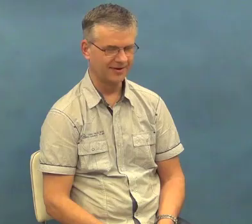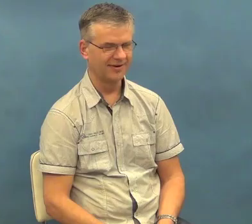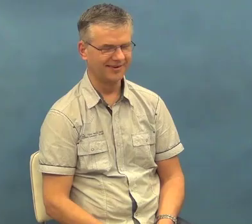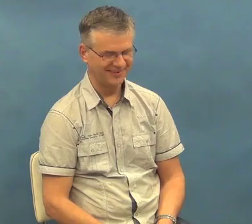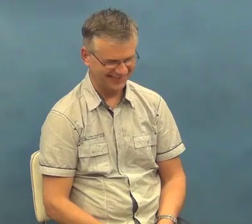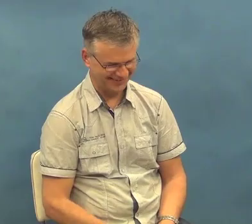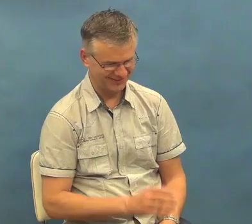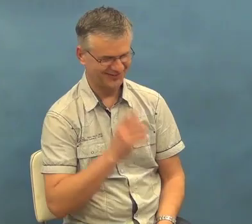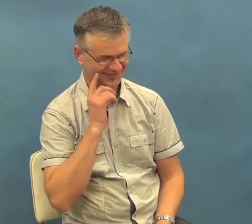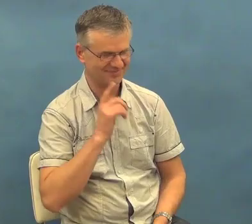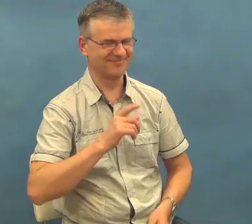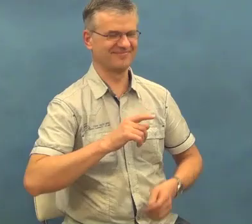Wiem.